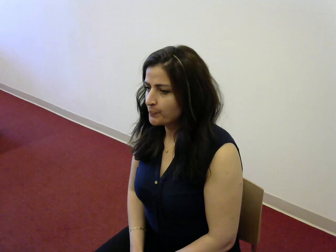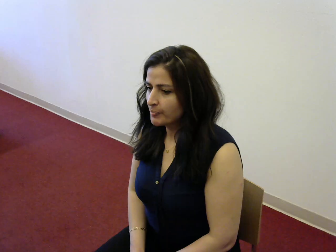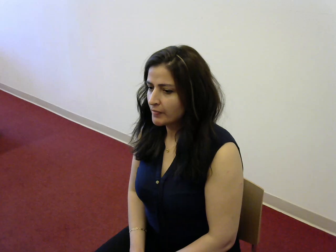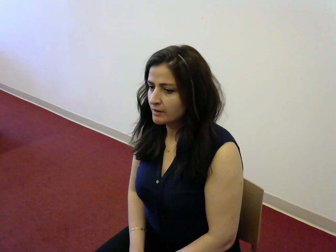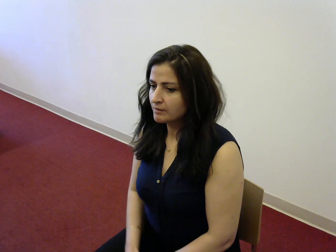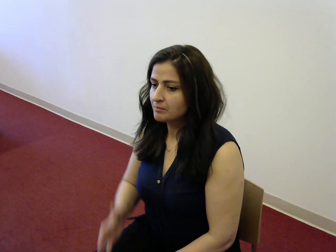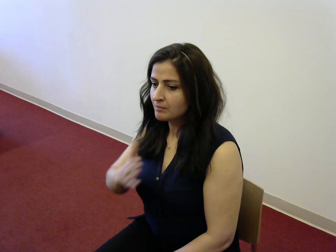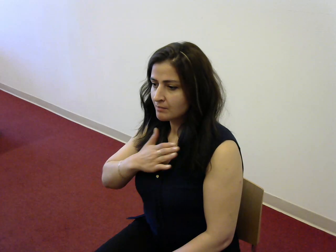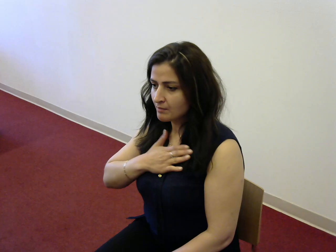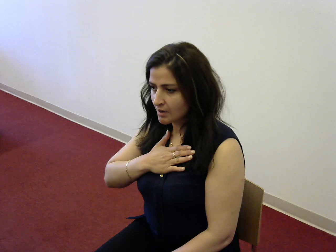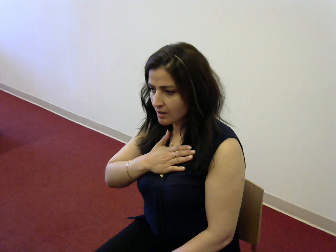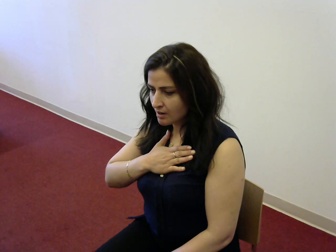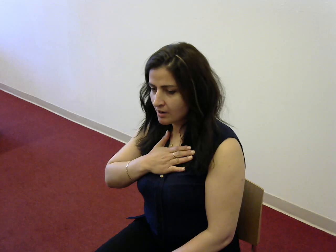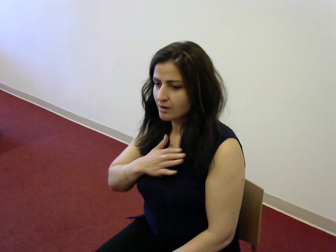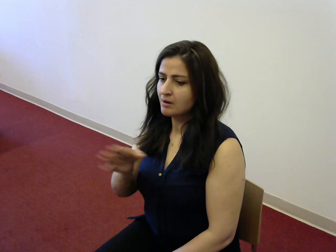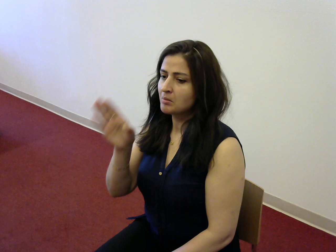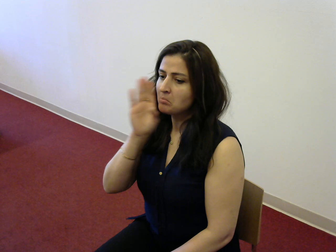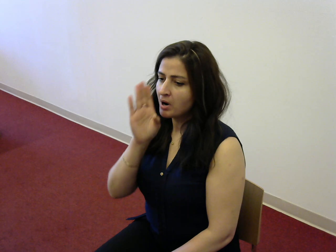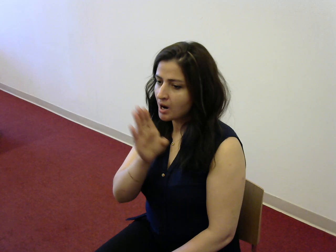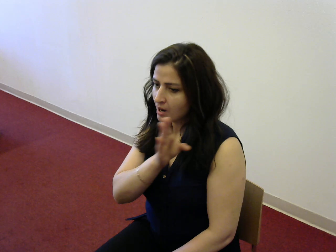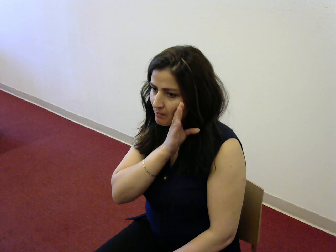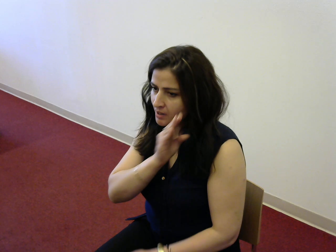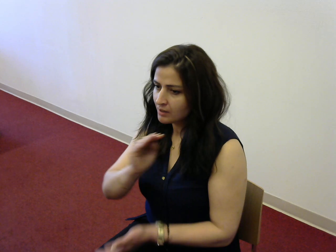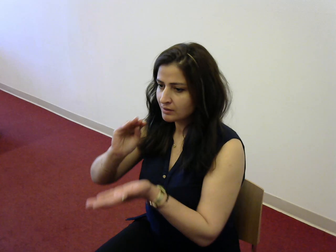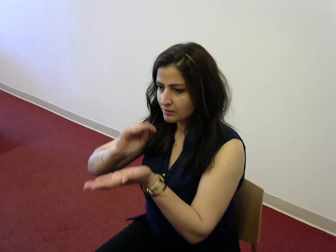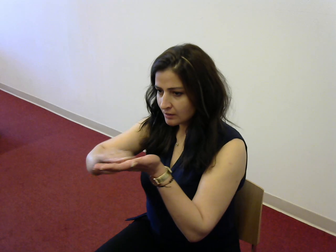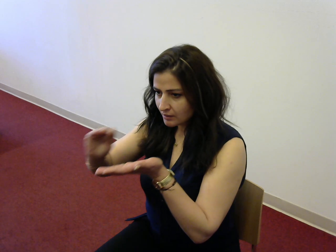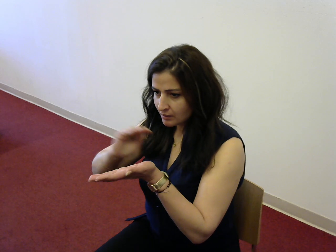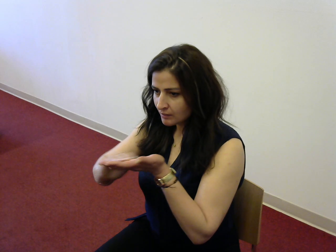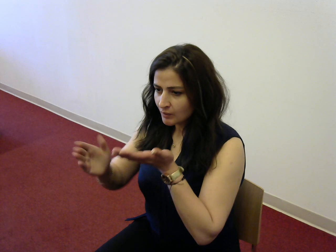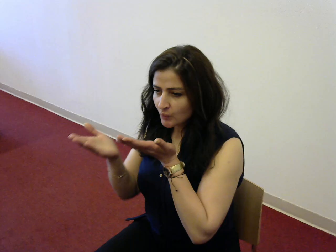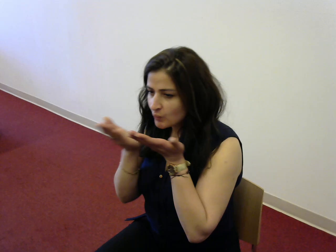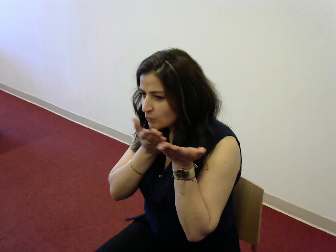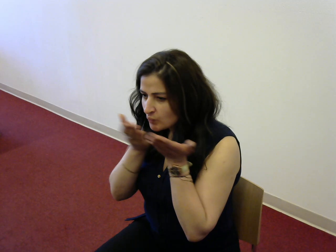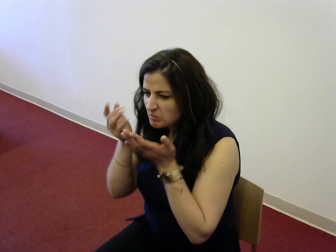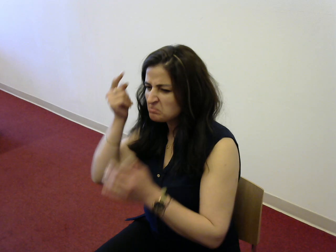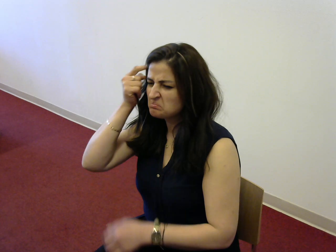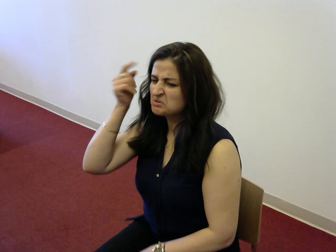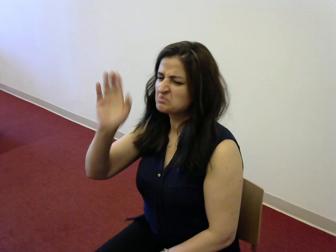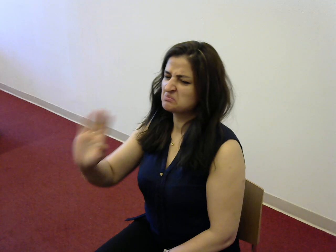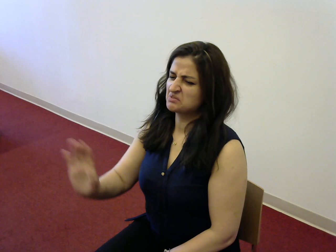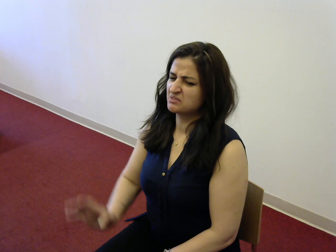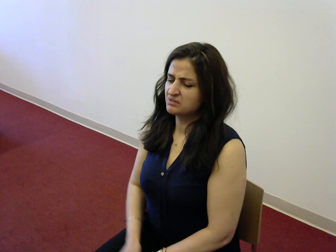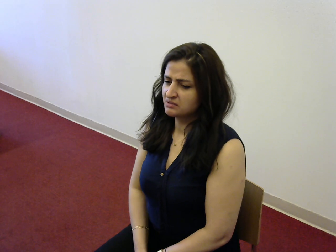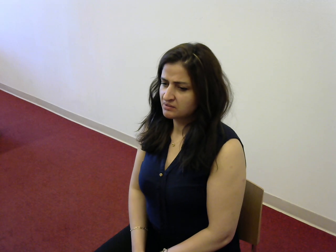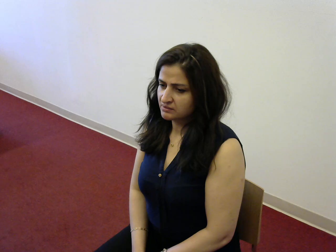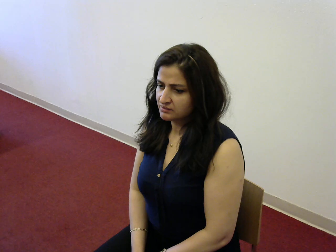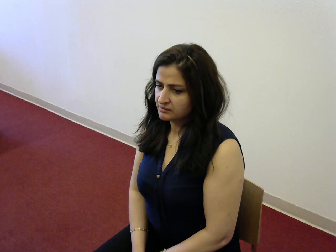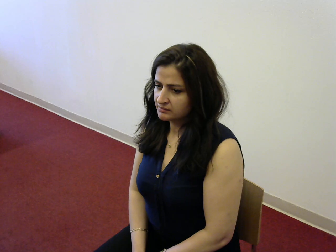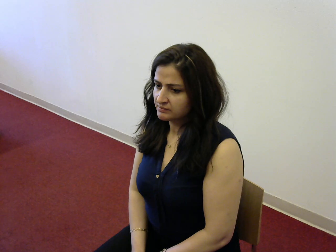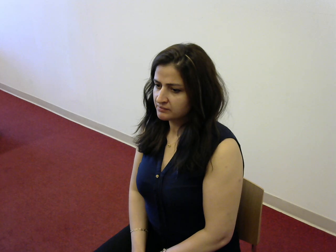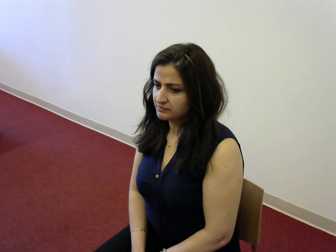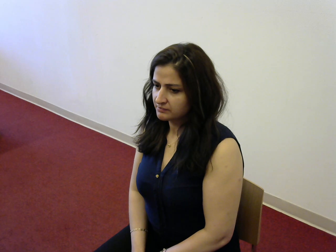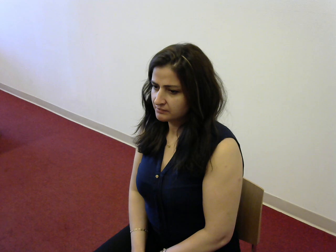Mənim anam yazıb-oxuya bilmir